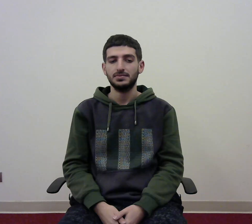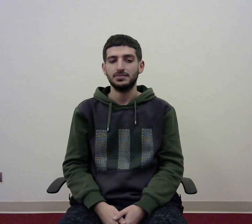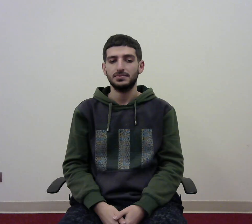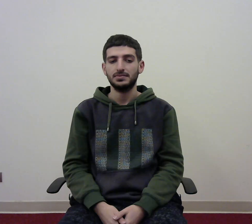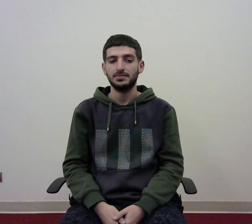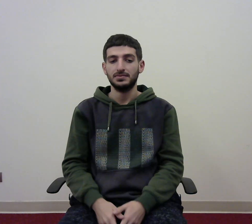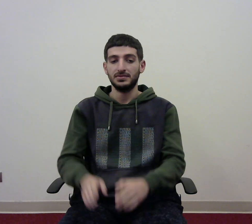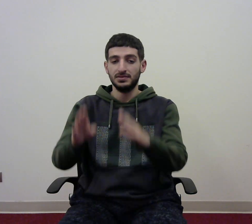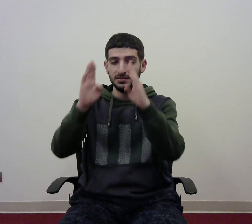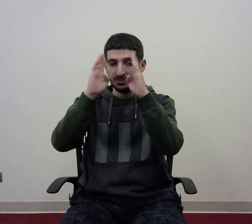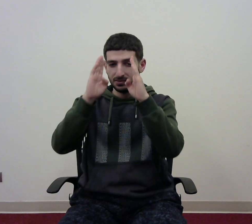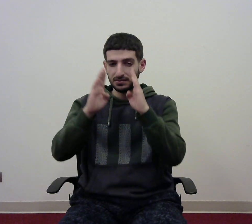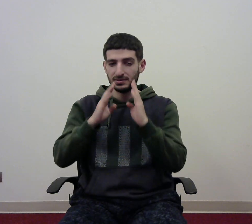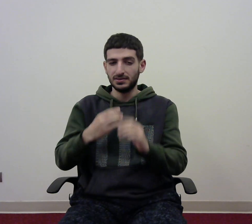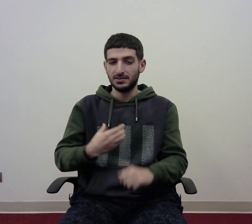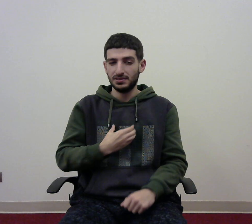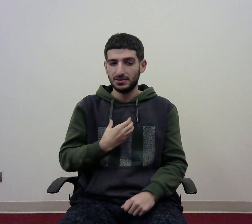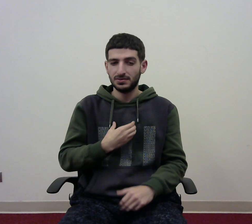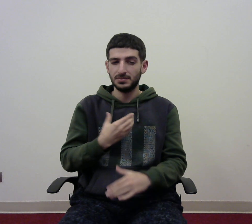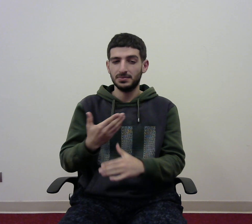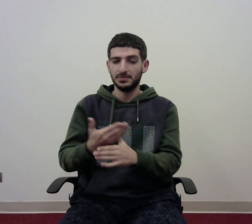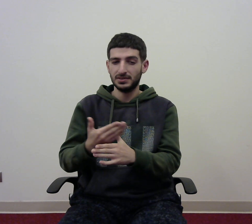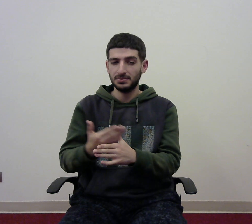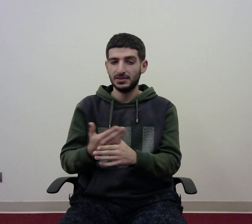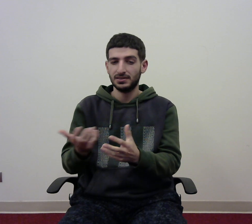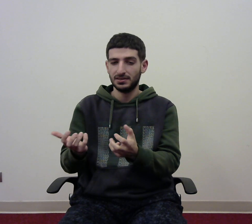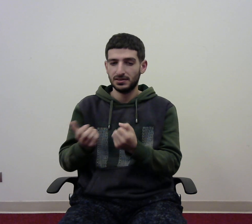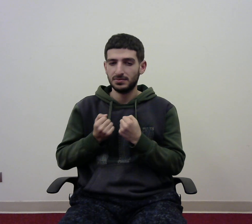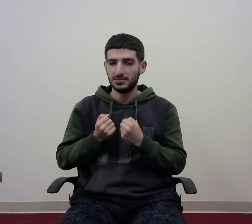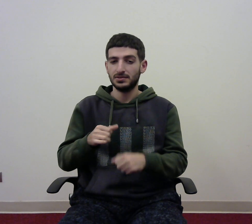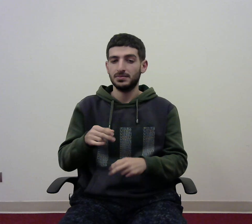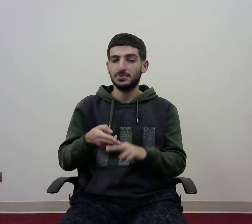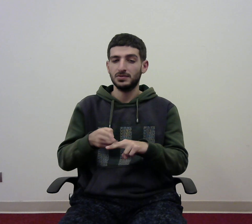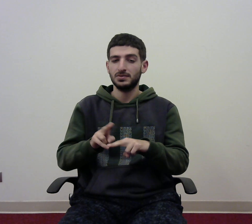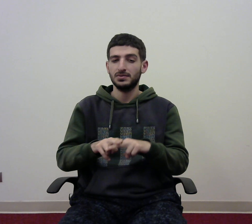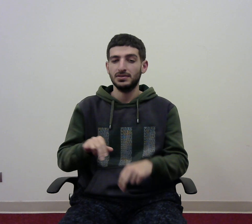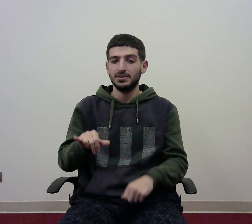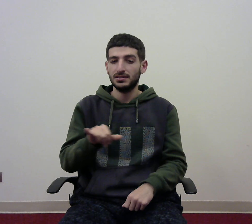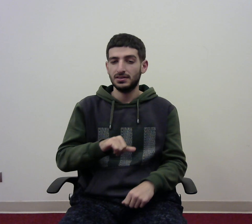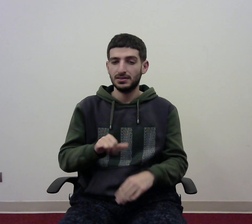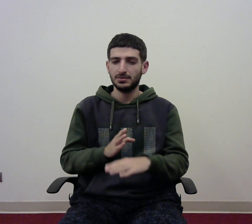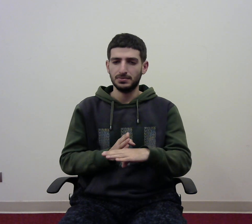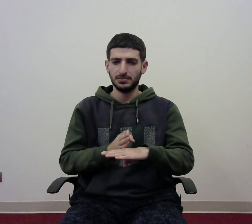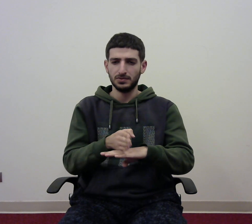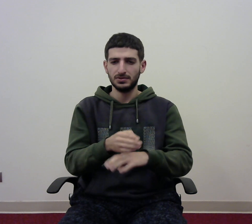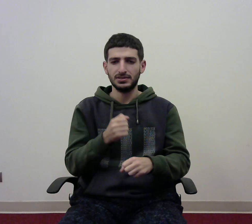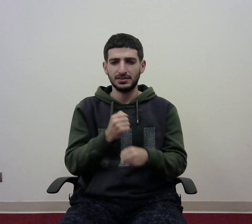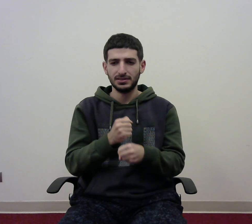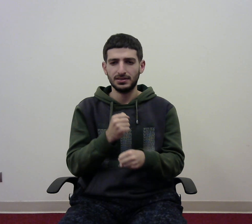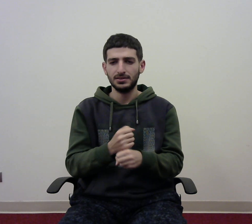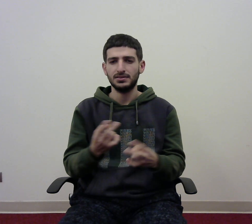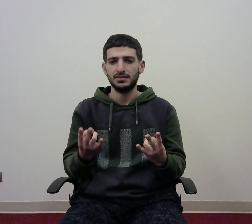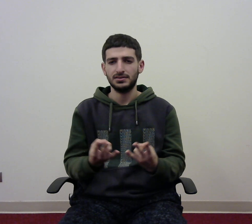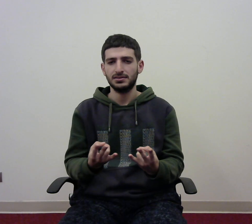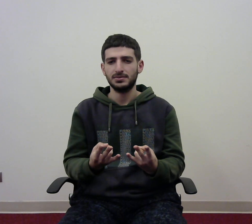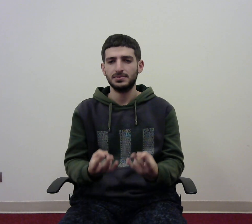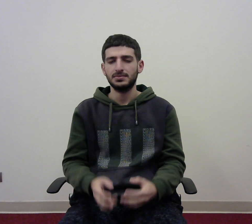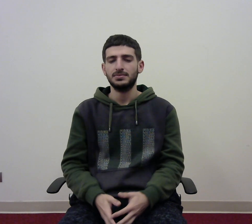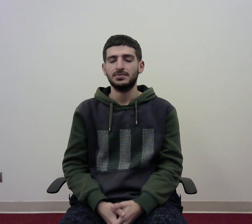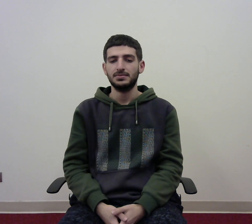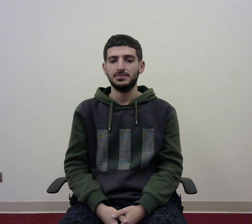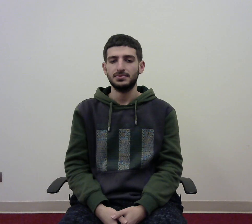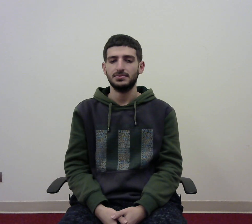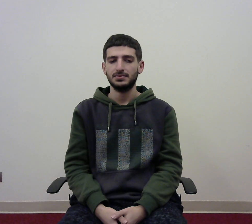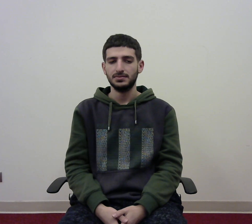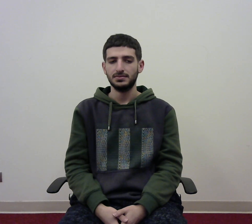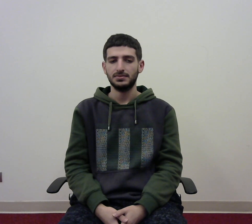Ünvanlı sosial yardım almaq üçün hara müraciət etmək lazımdır